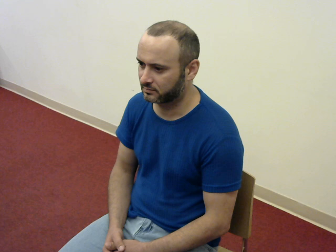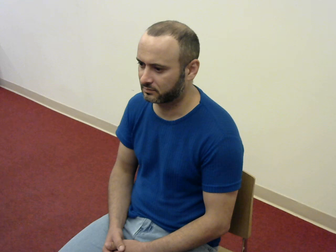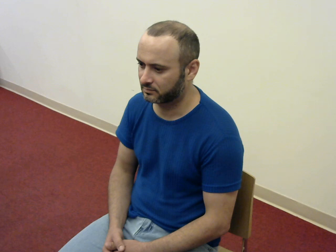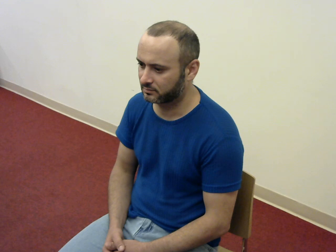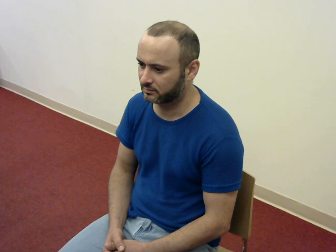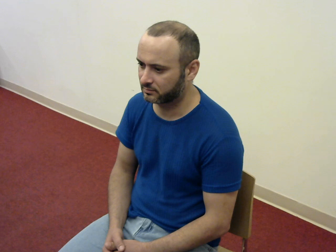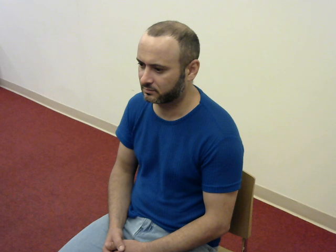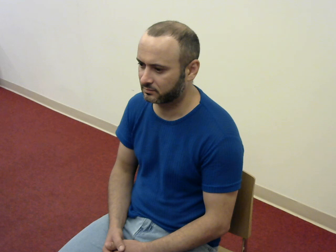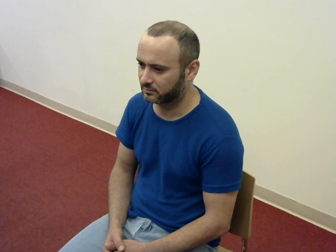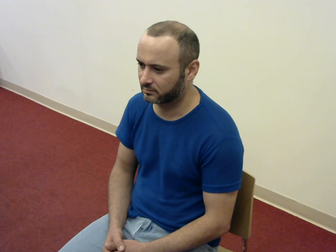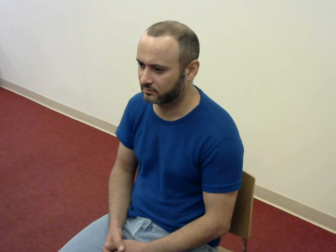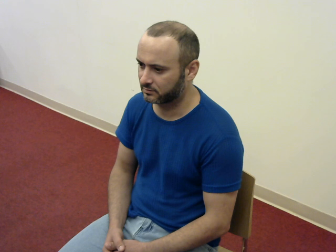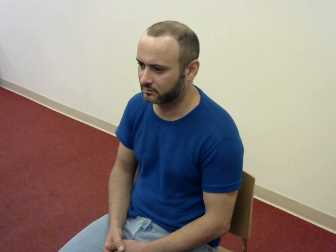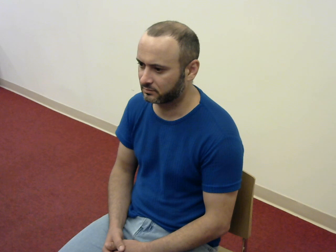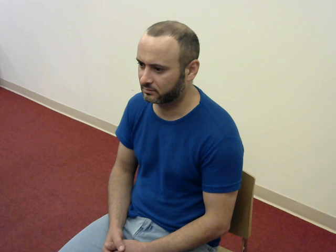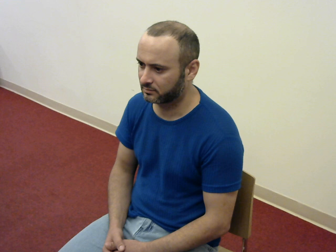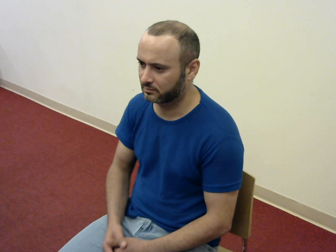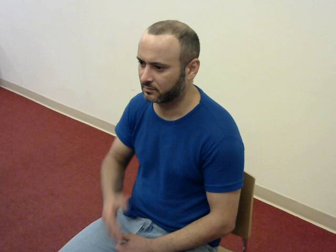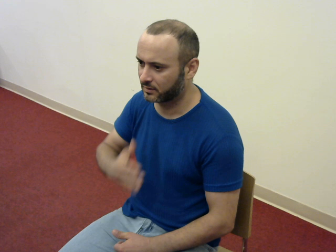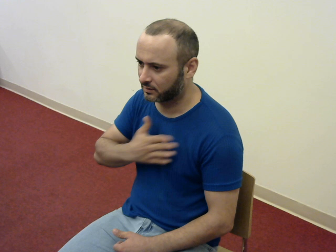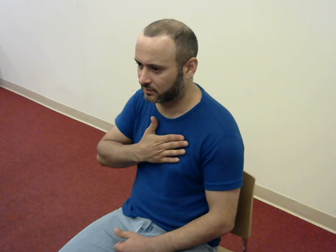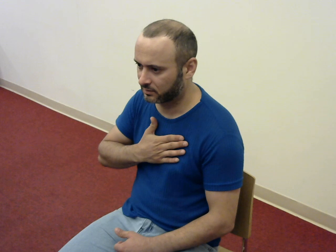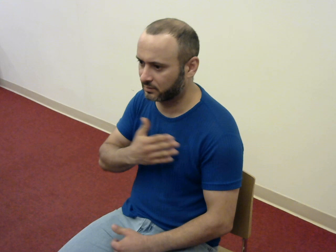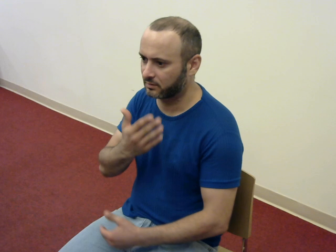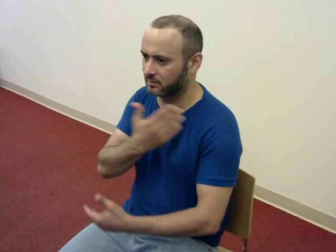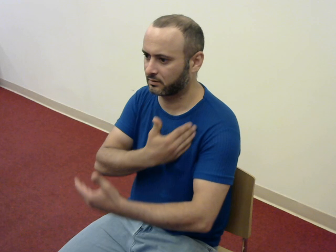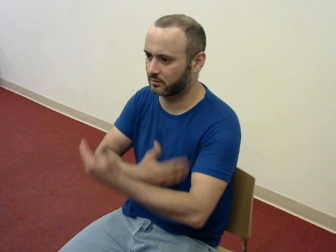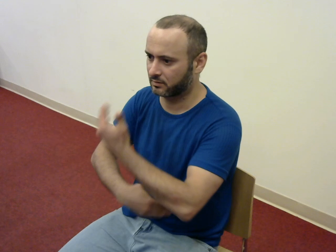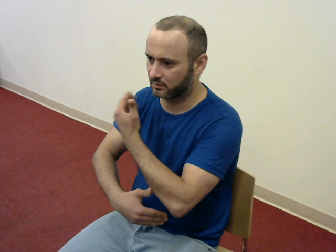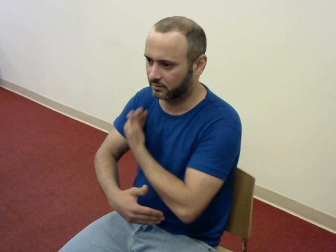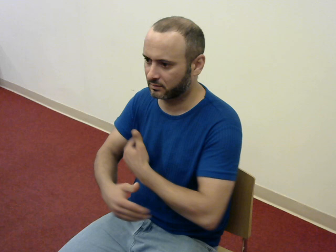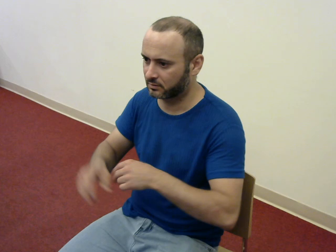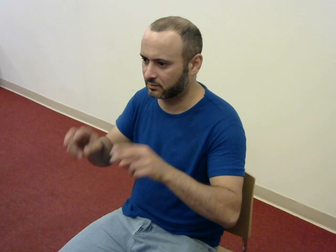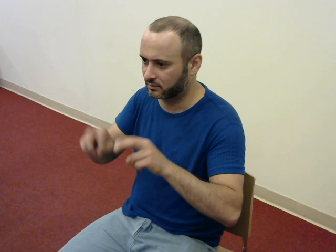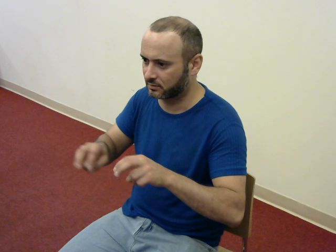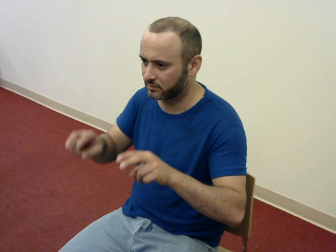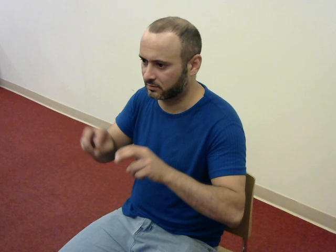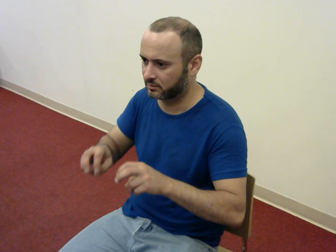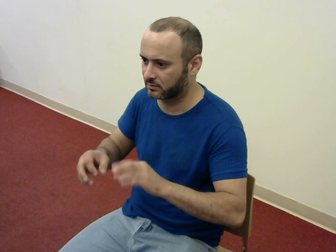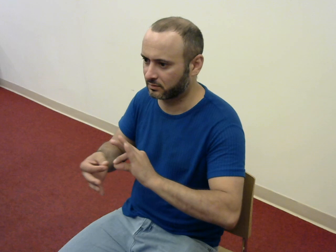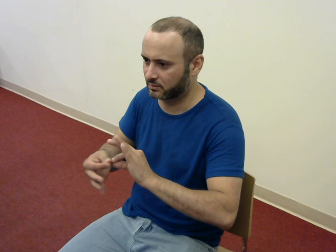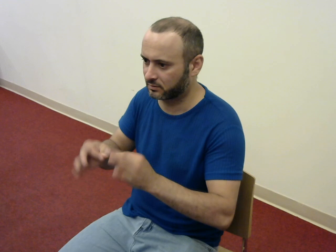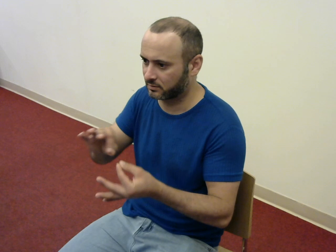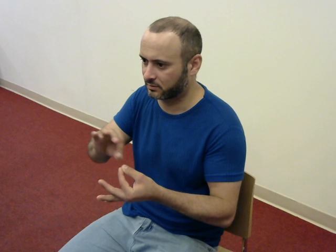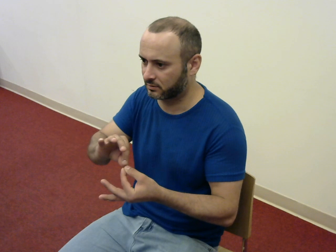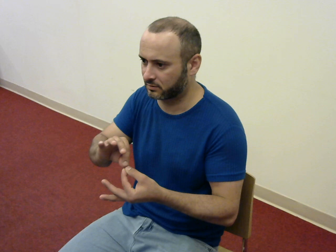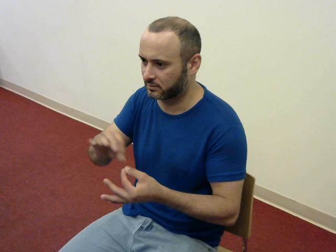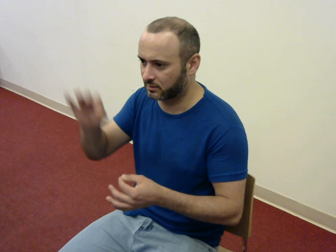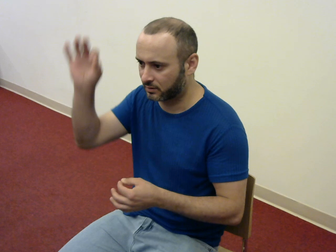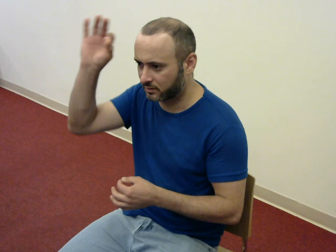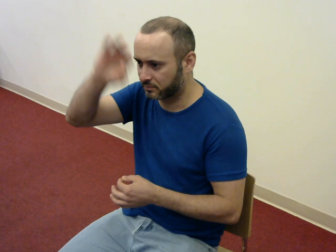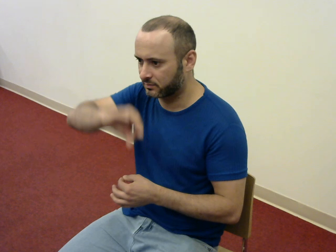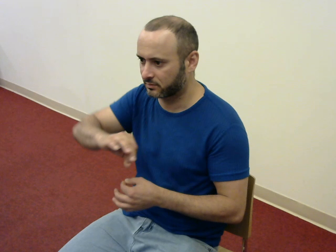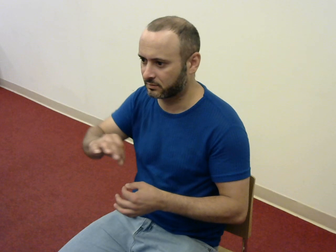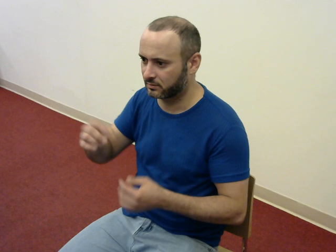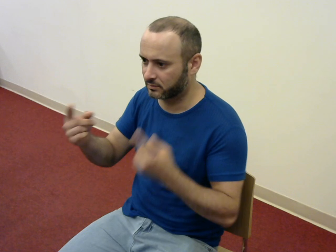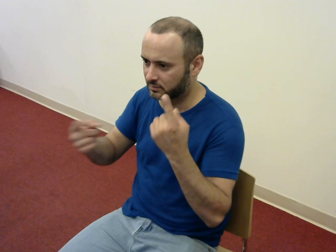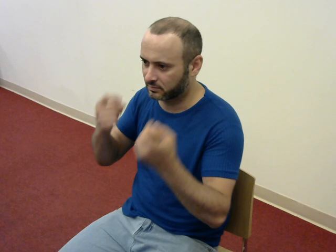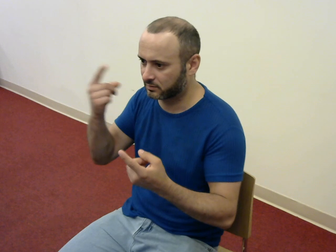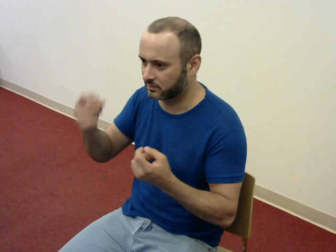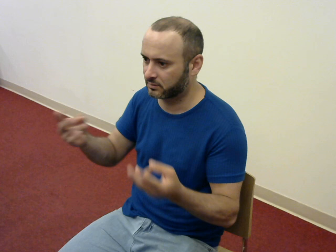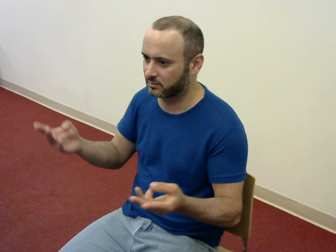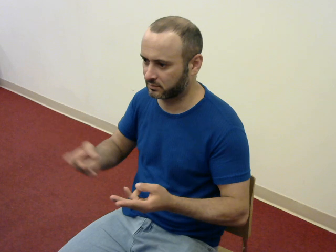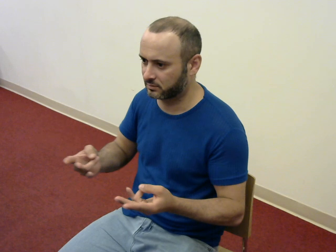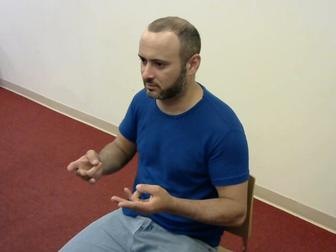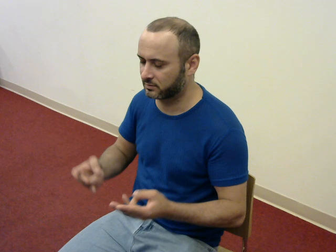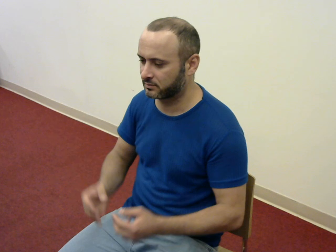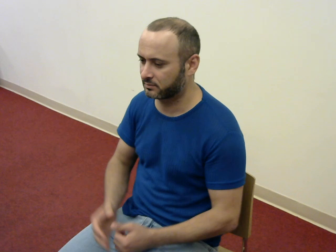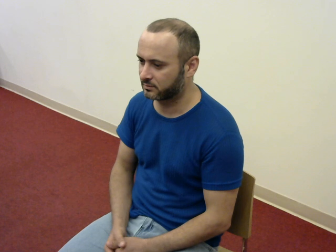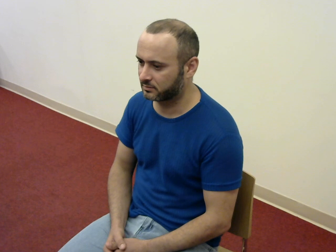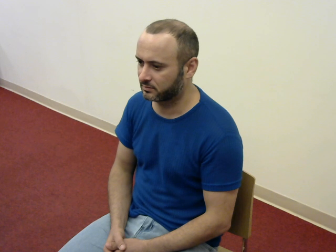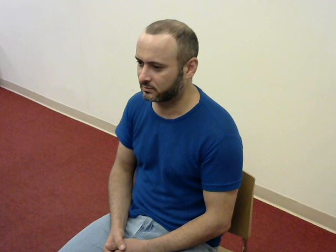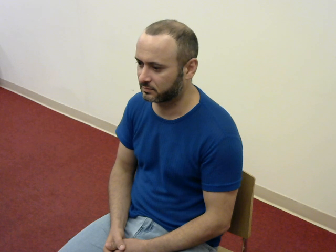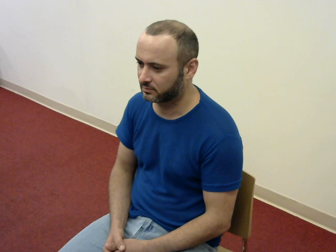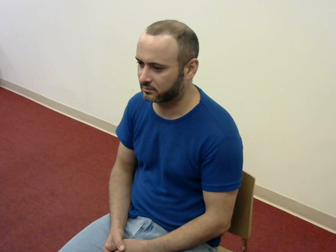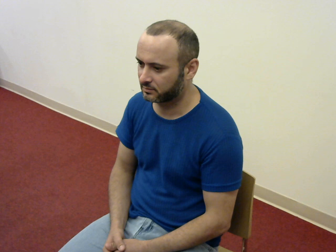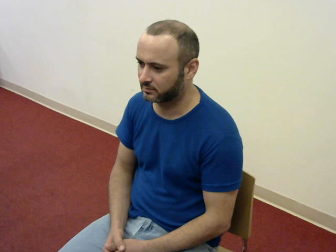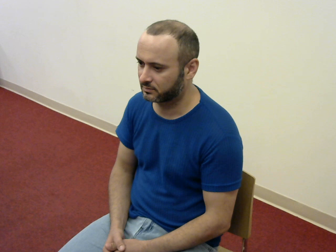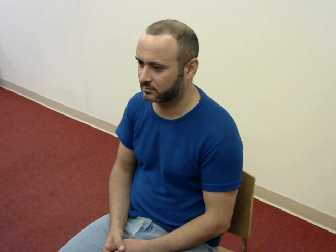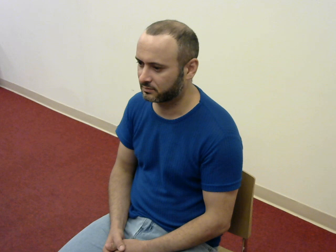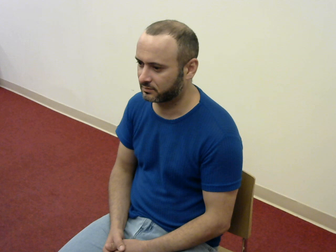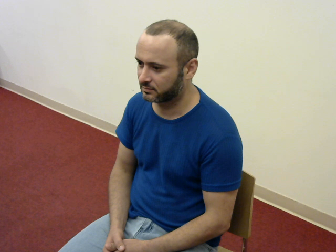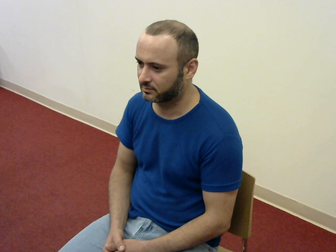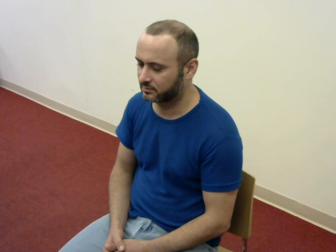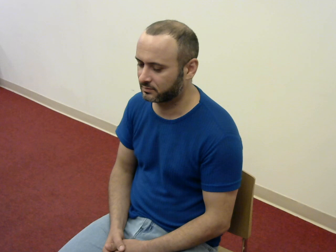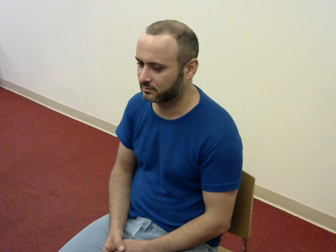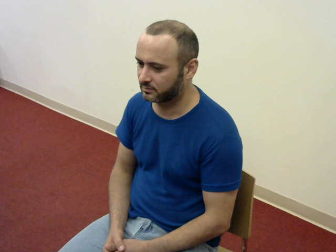Mənə əlillik müayinəsinin nəticəsi barədə məlumat lazımdır